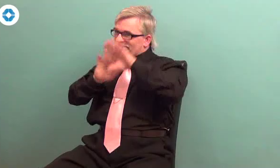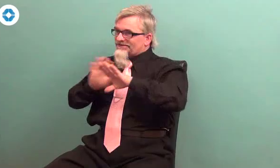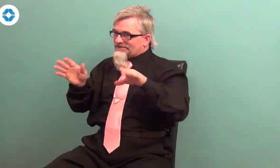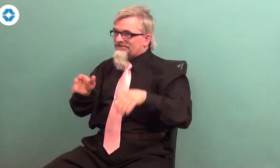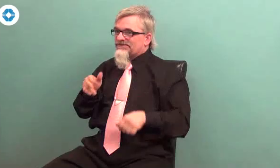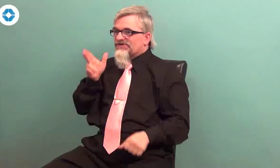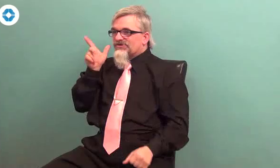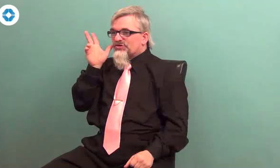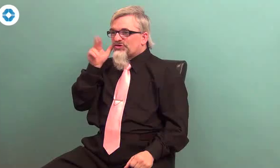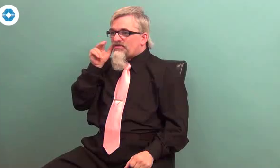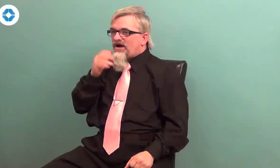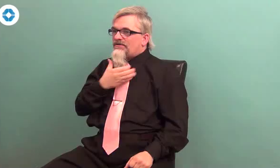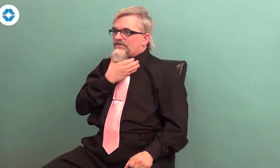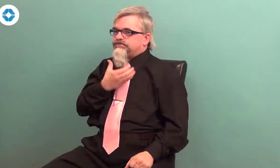Żaba kumka.